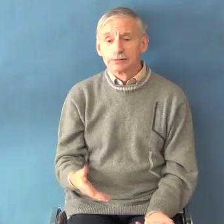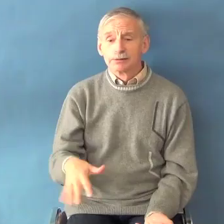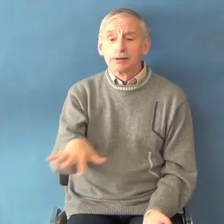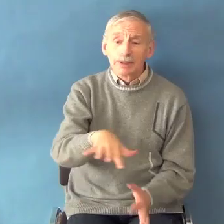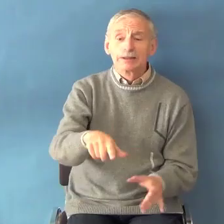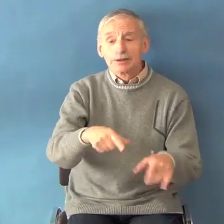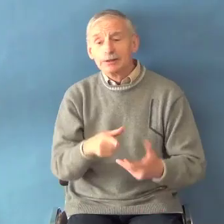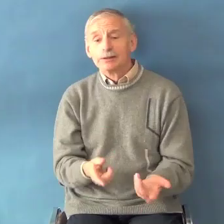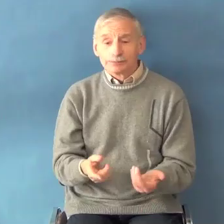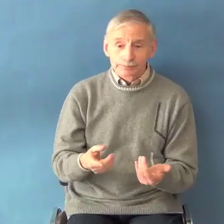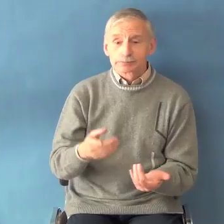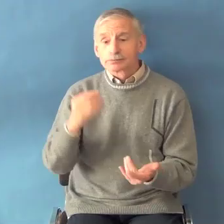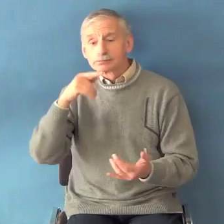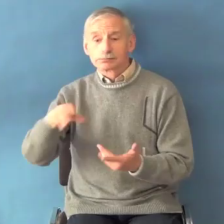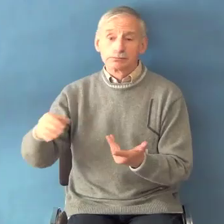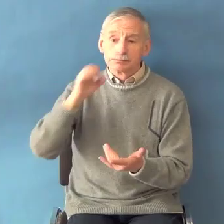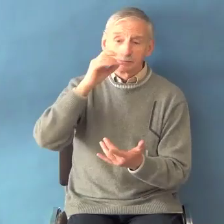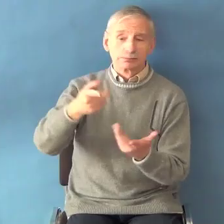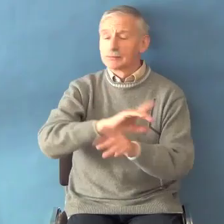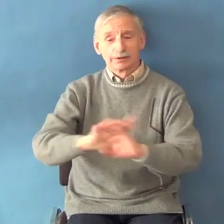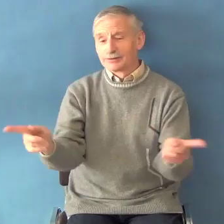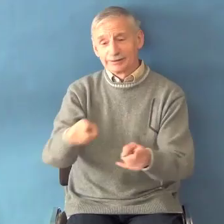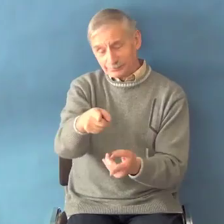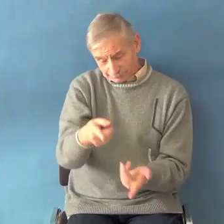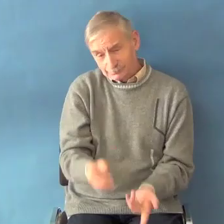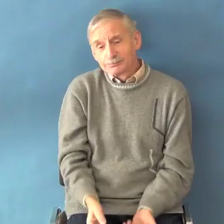W tym miejscu jeść i pić nie wolno.